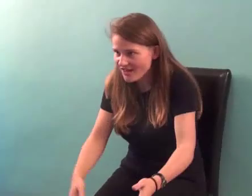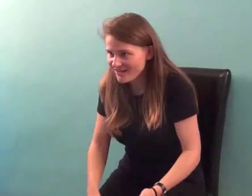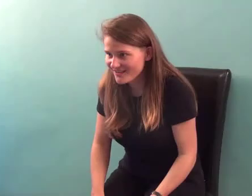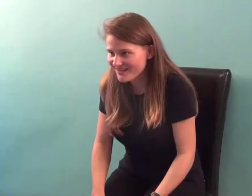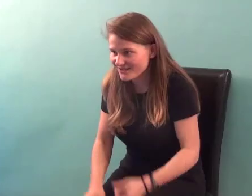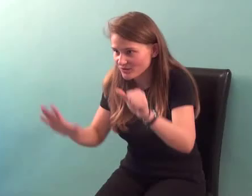Kończę o szóstej.